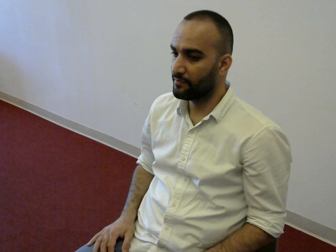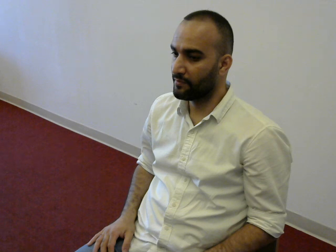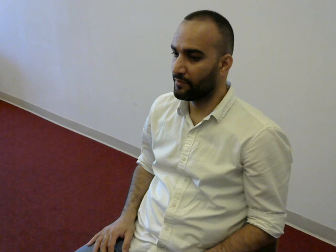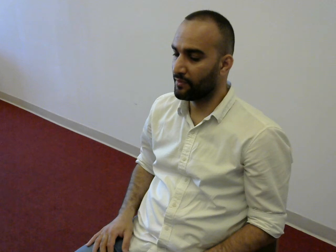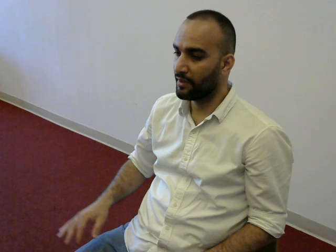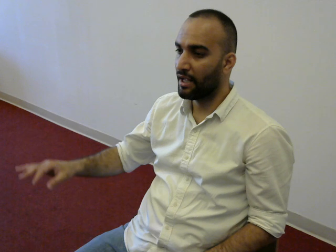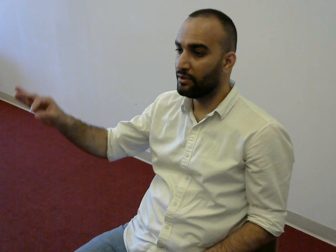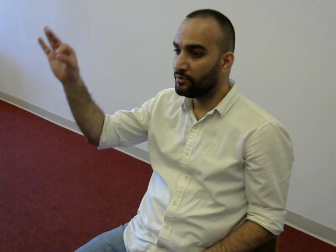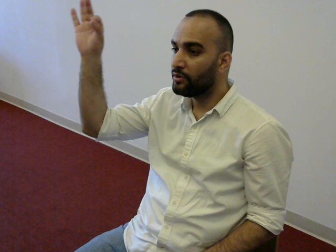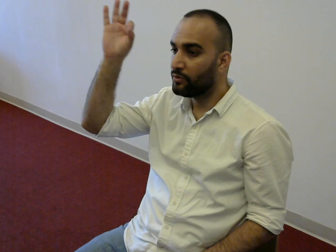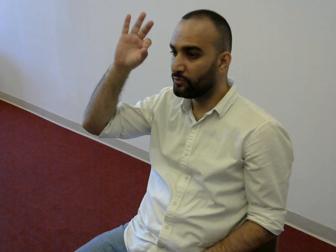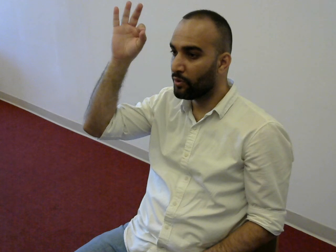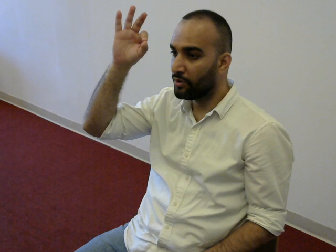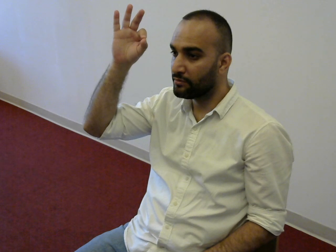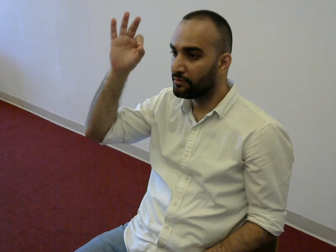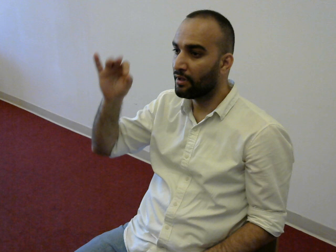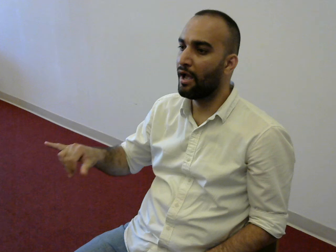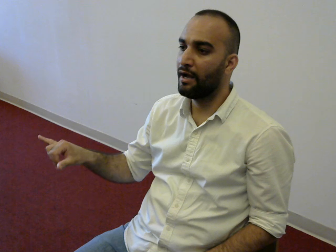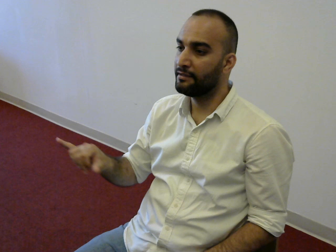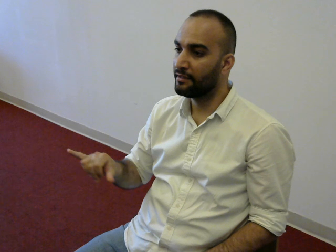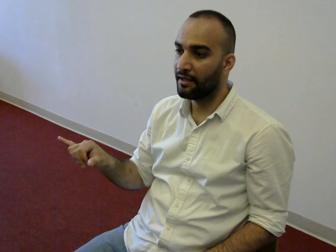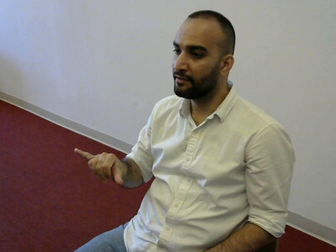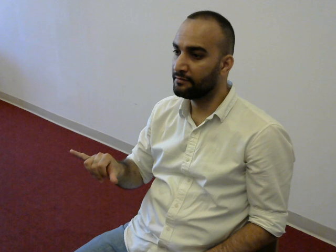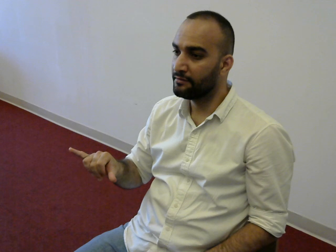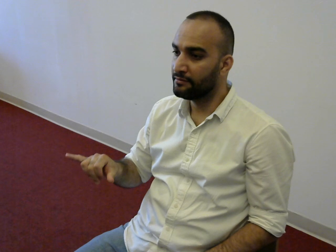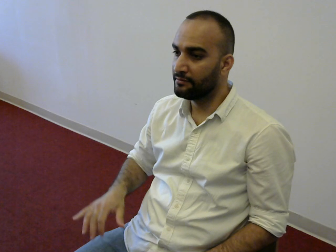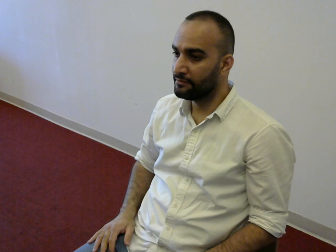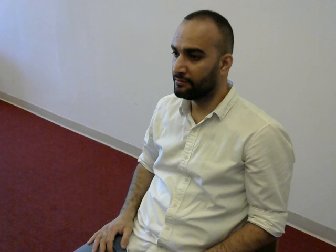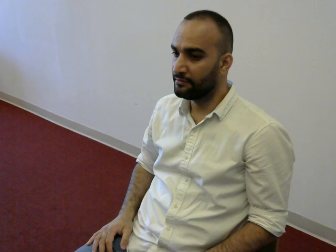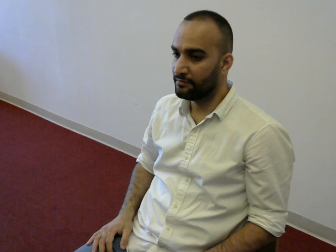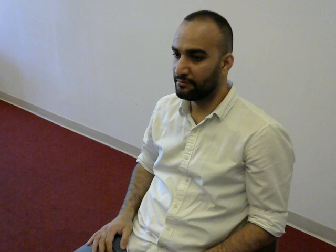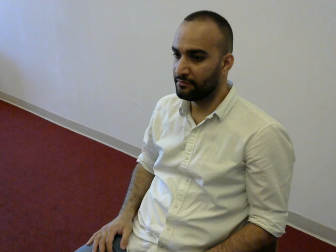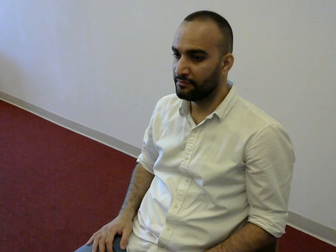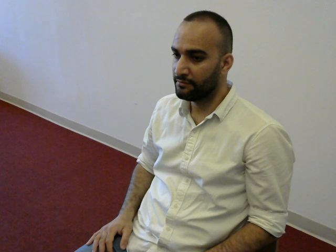Ayaqyolu hardadır?